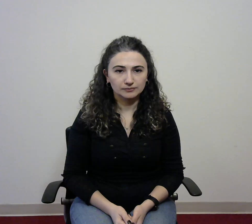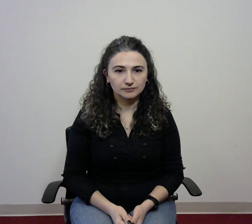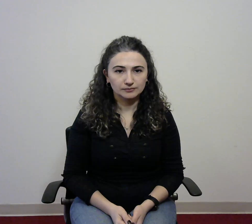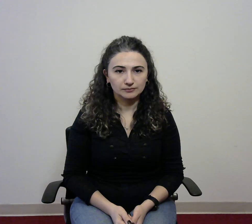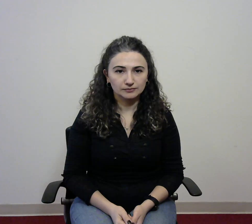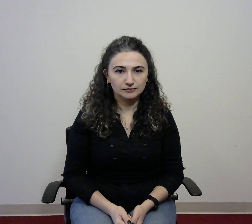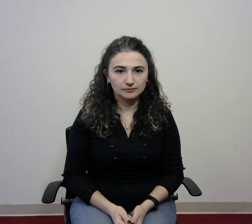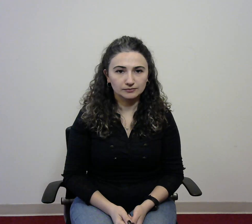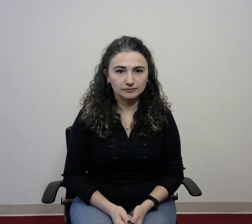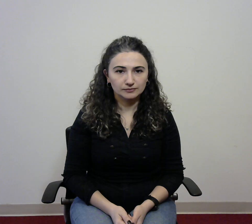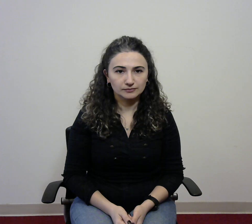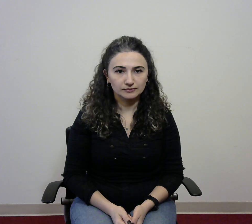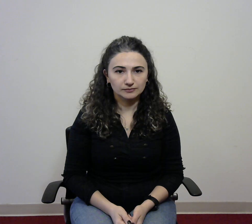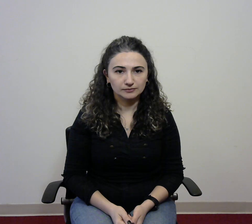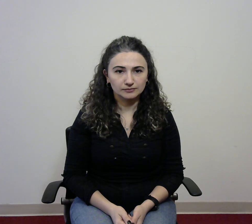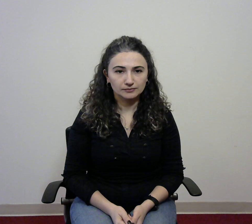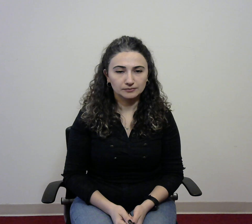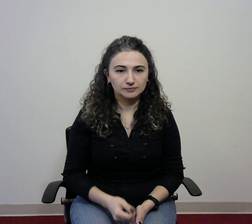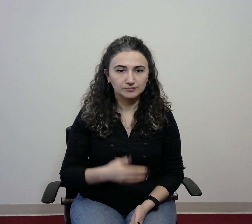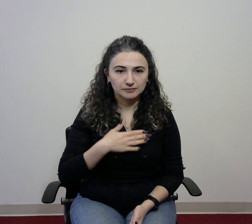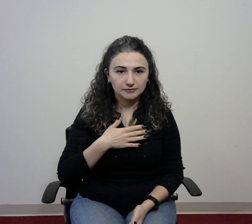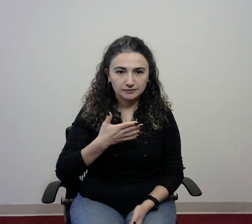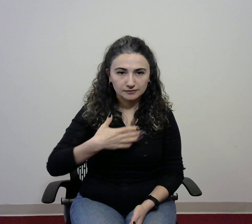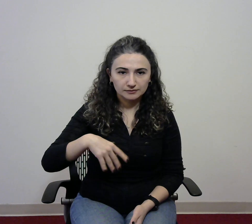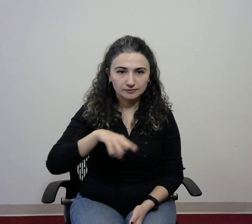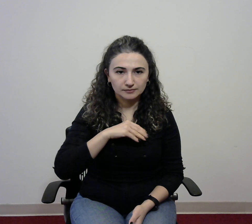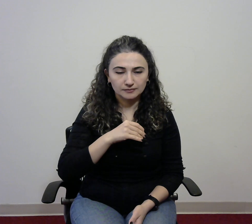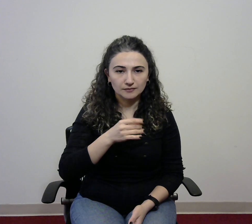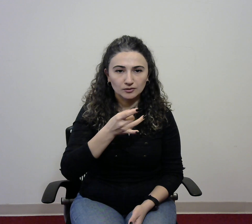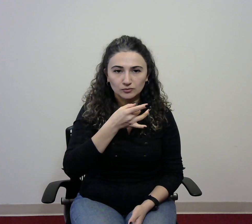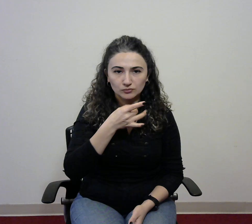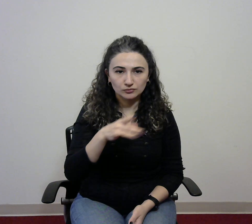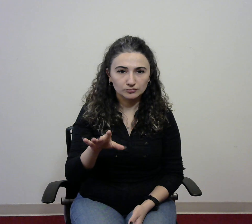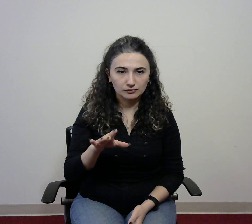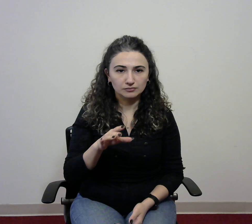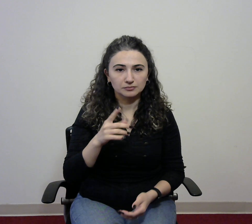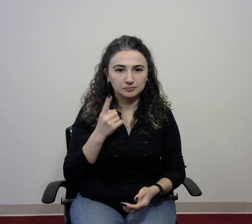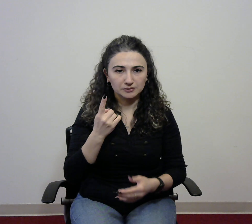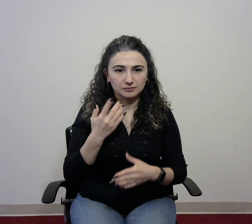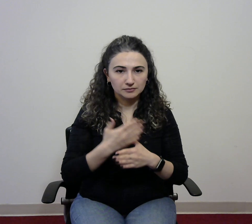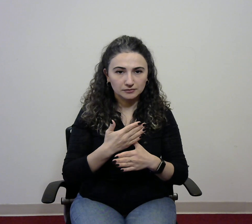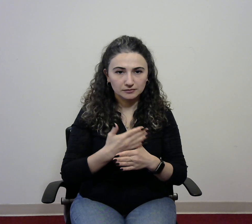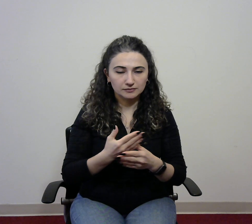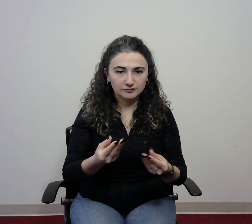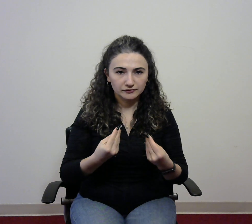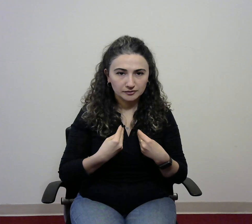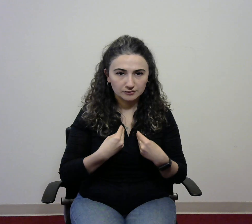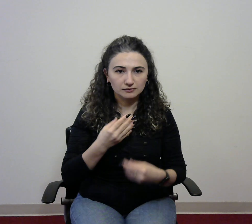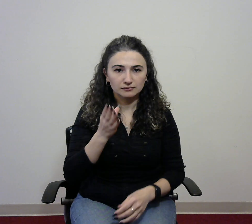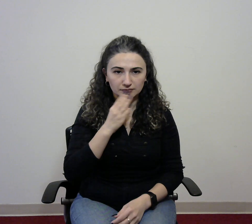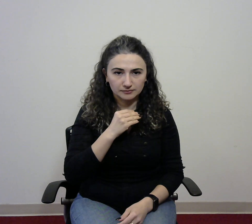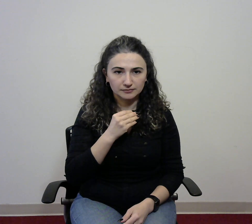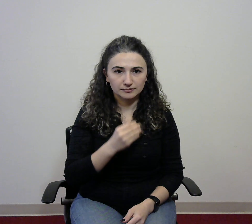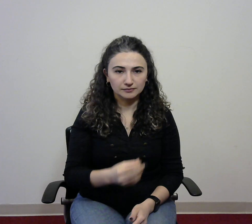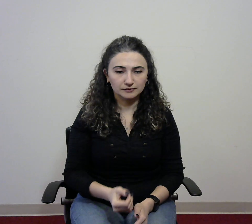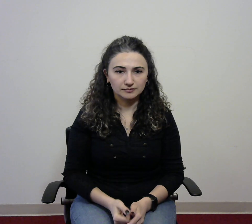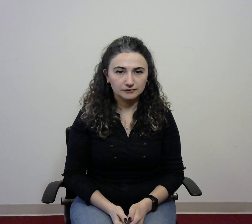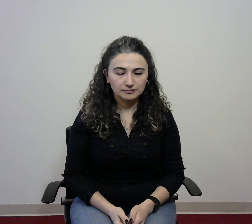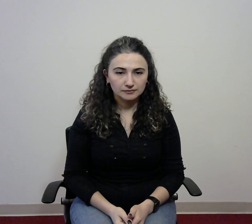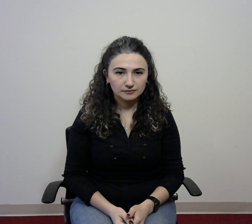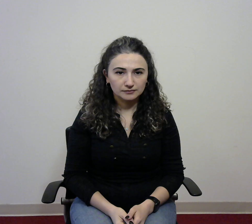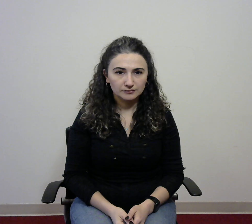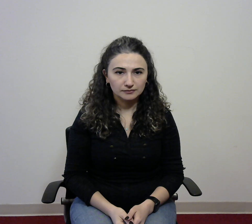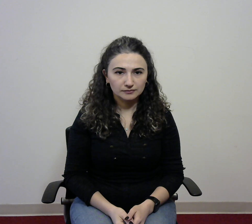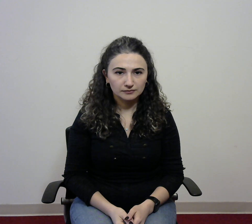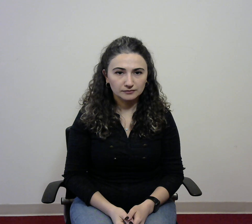Bizə hər hansı bir yardım düşürmü?